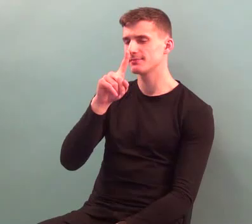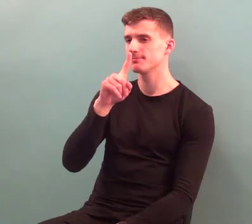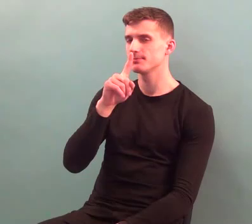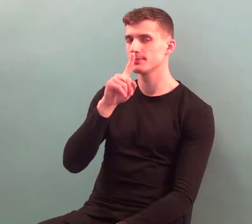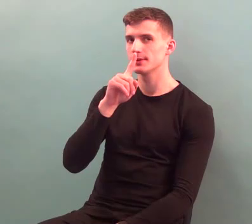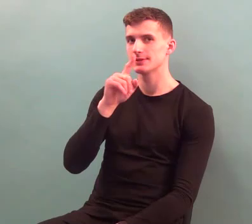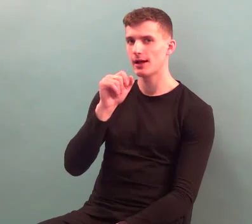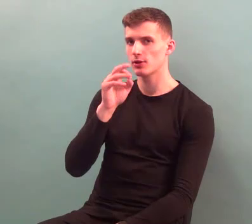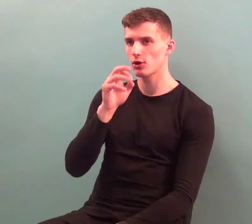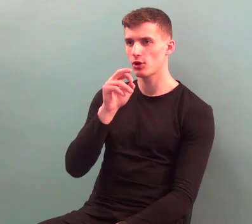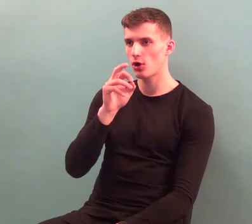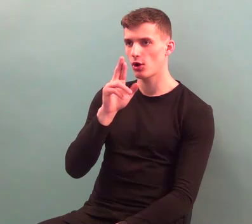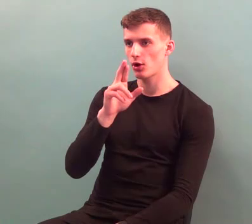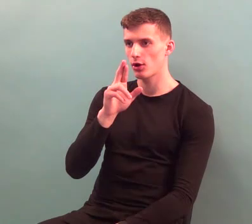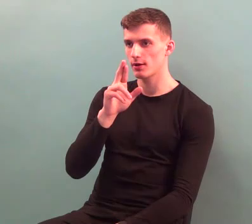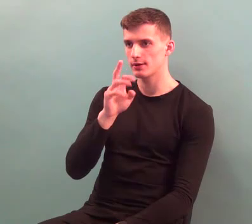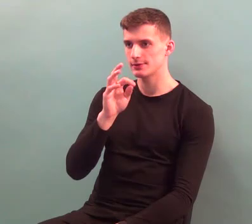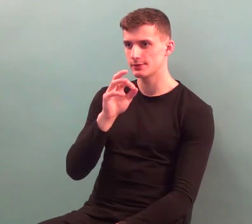Zator...